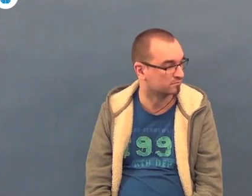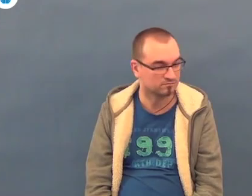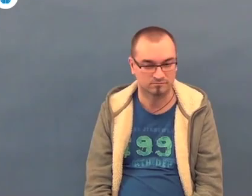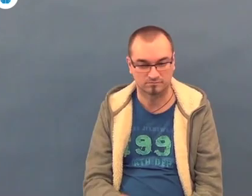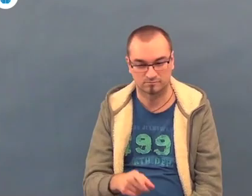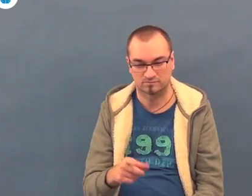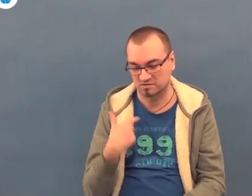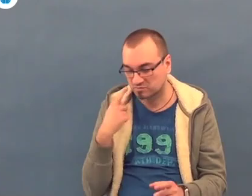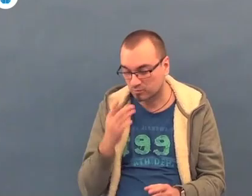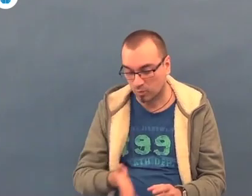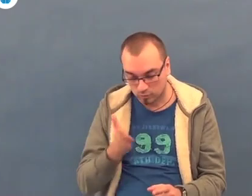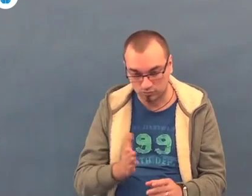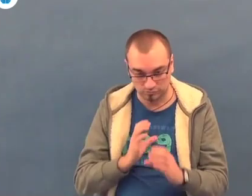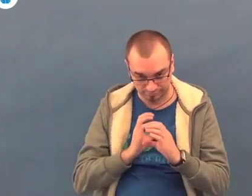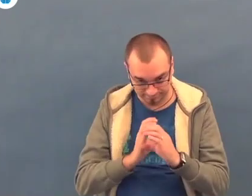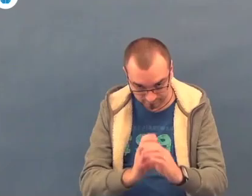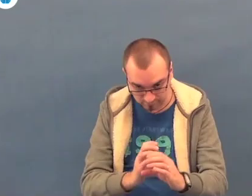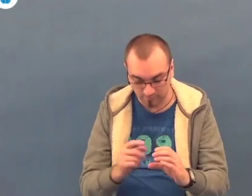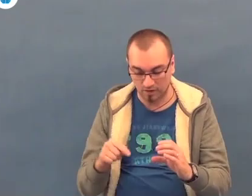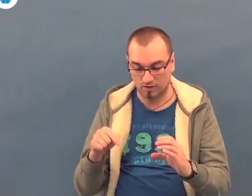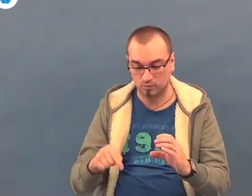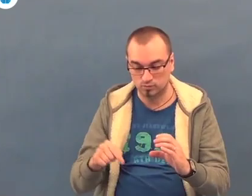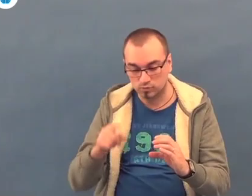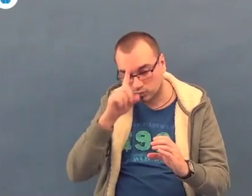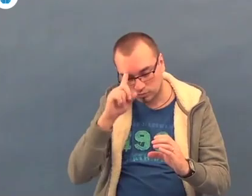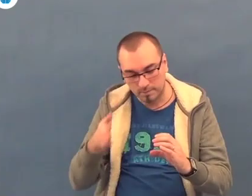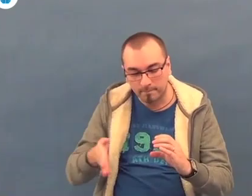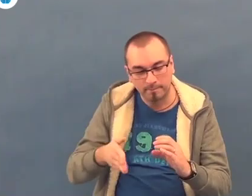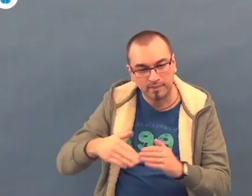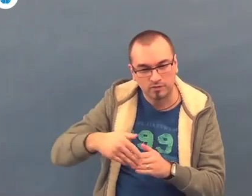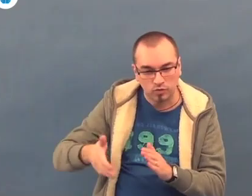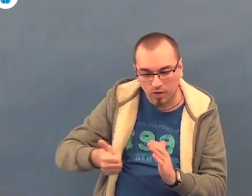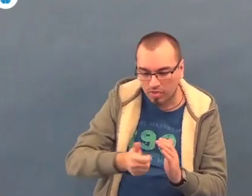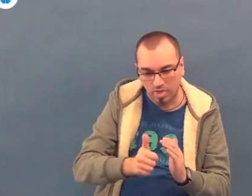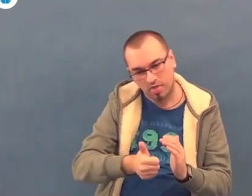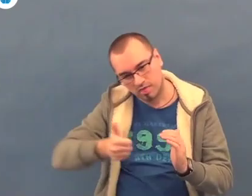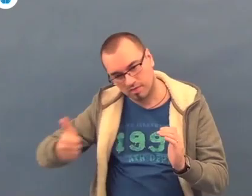Ja myślę, że gdy podjeżdża pociąg, to ludzie nie powinni stać blisko, powinni stanąć dalej.